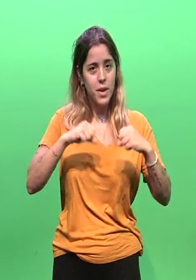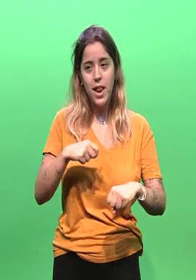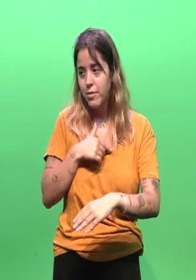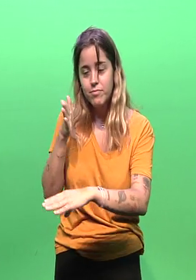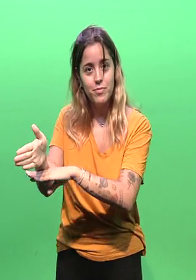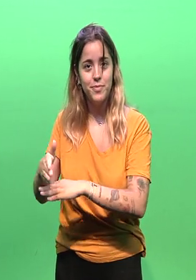D'acord, hi vaig.